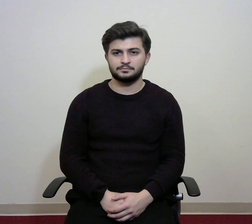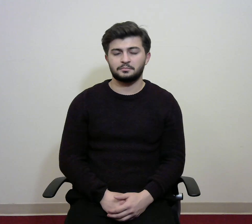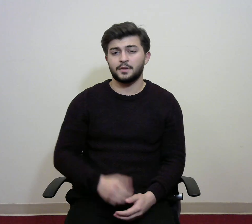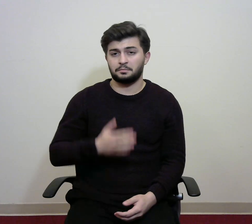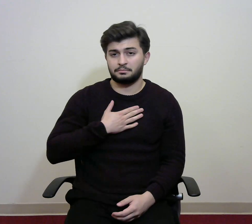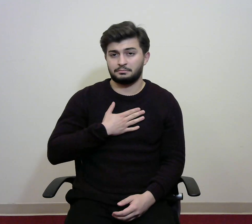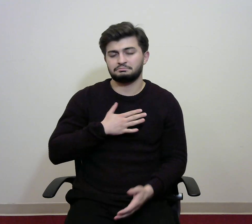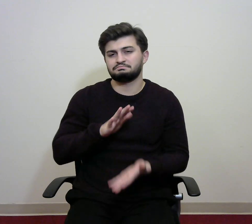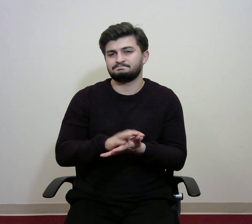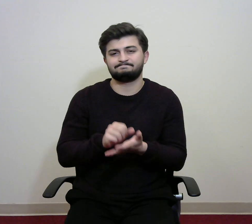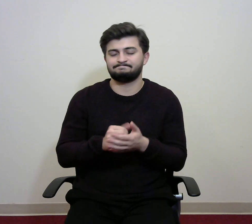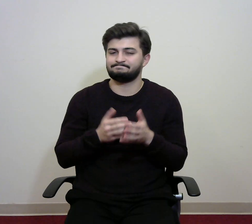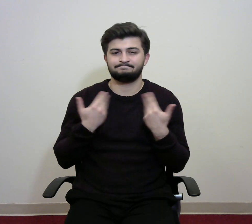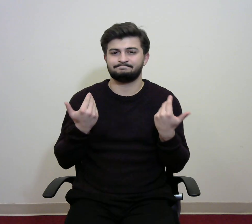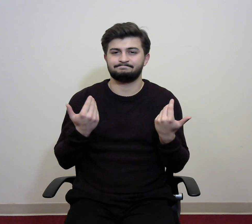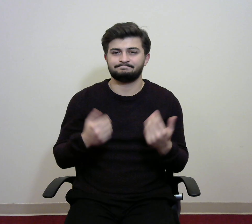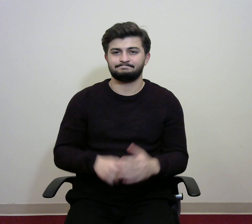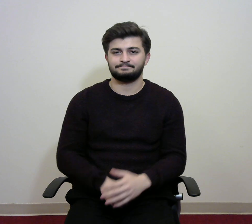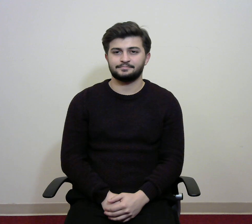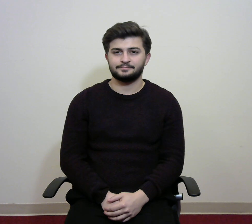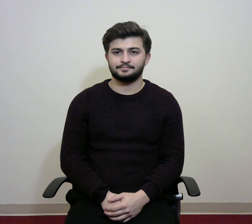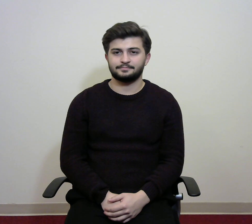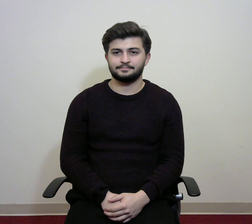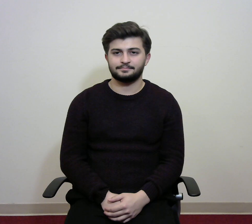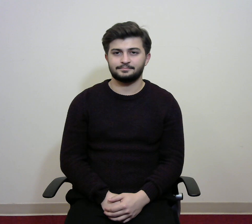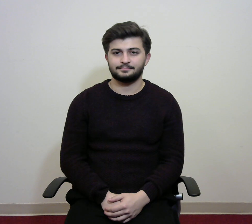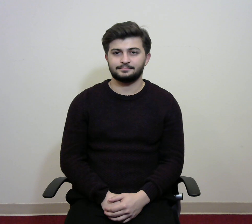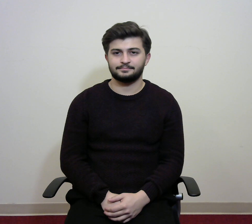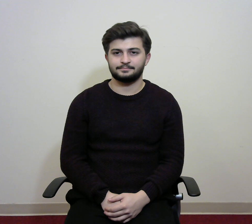Mənim ləqəbim yoxdur